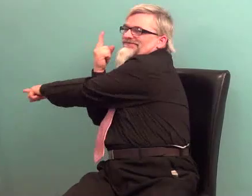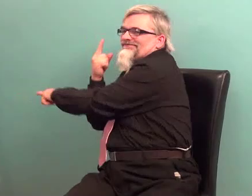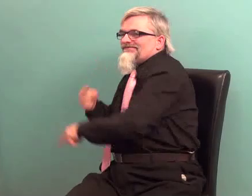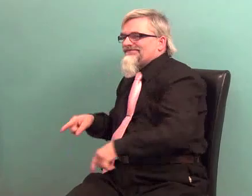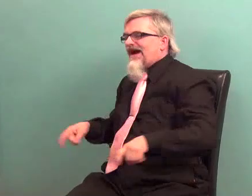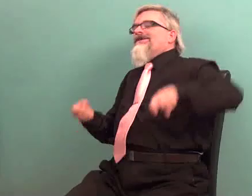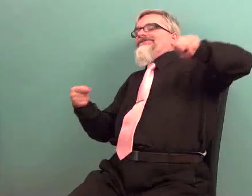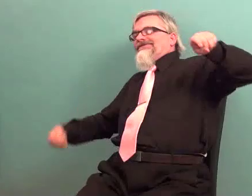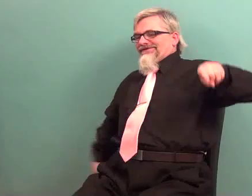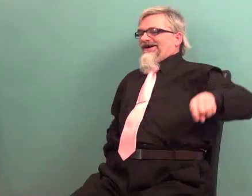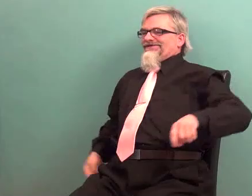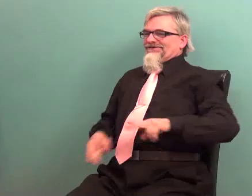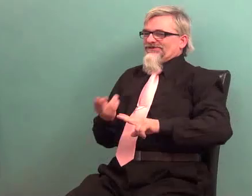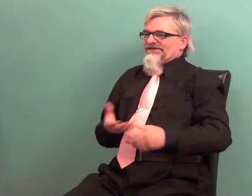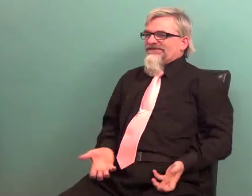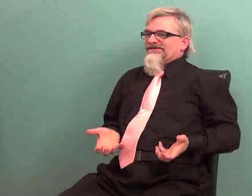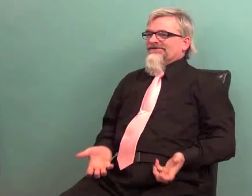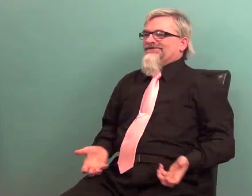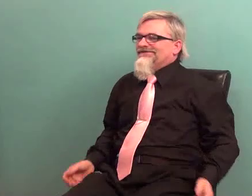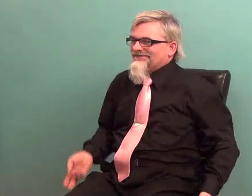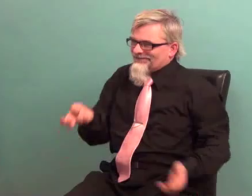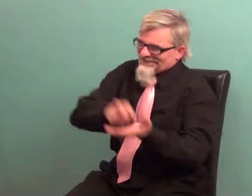Dostała w dupę tak, że aż uniosła nogi i wstała.